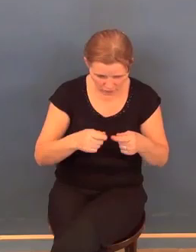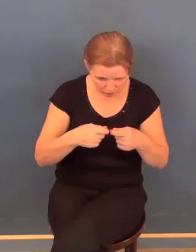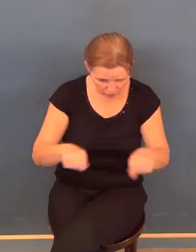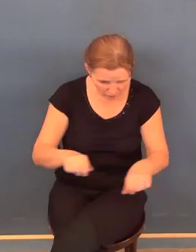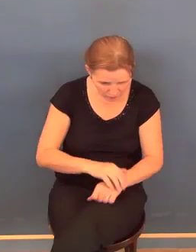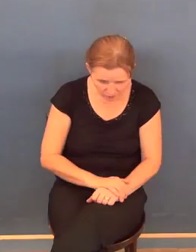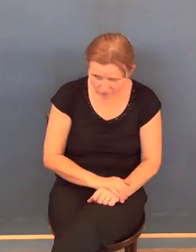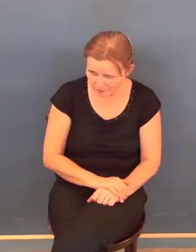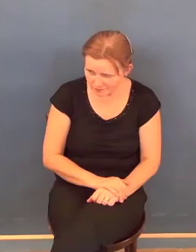Akurat mam przerwę.